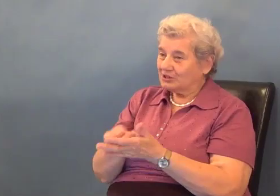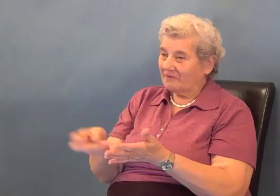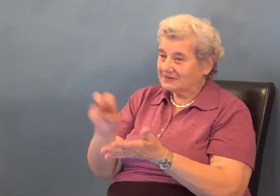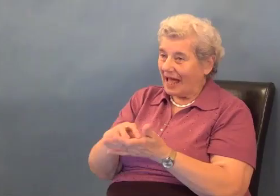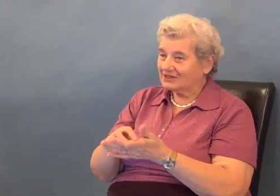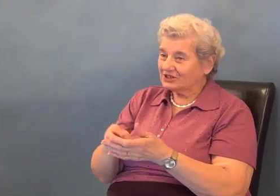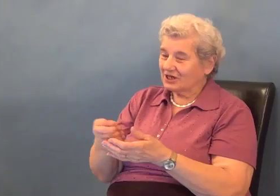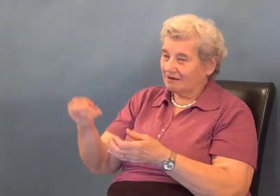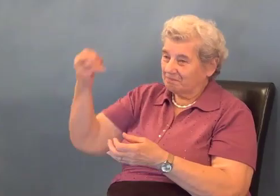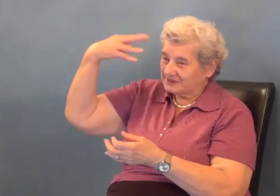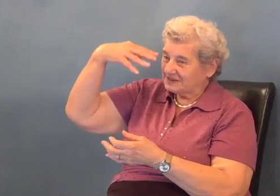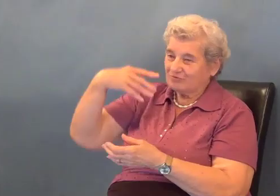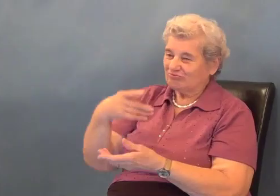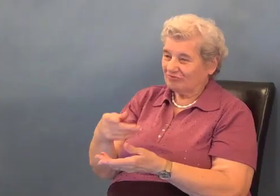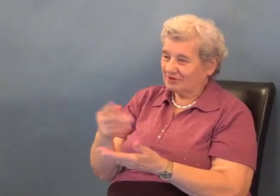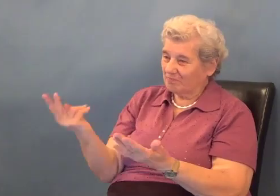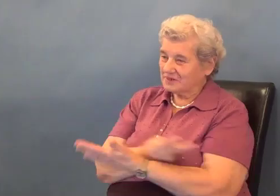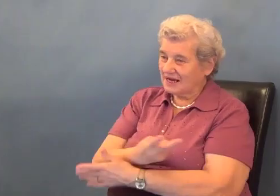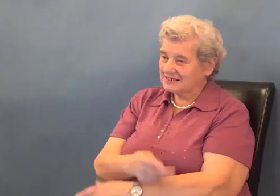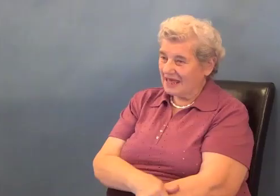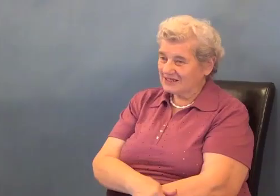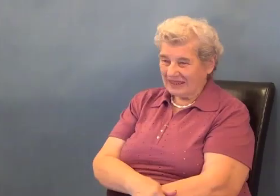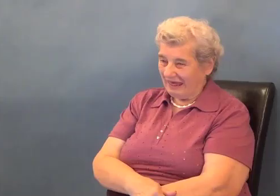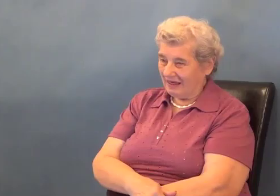To trzeba wstać i wziąć prysznic, to nie poślizgnie się?